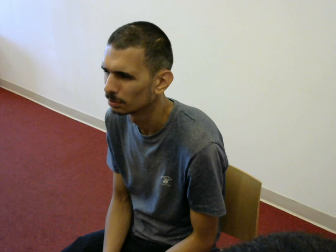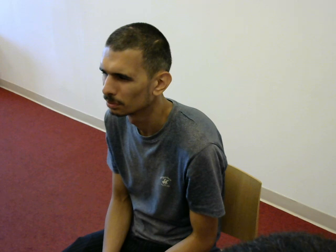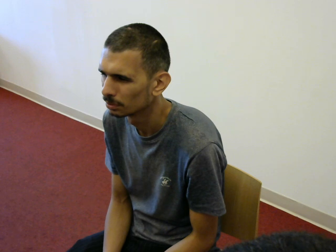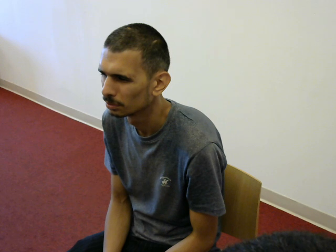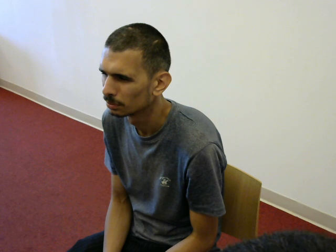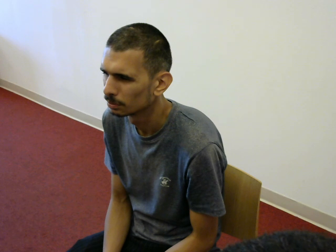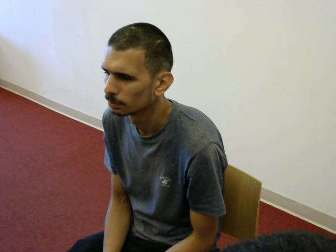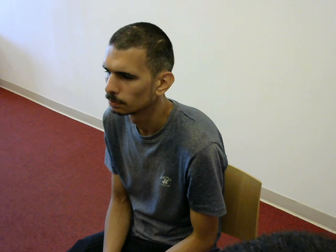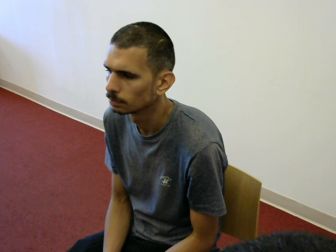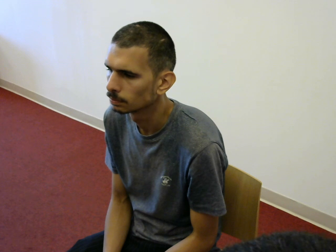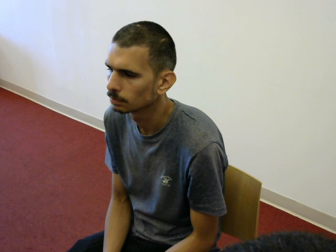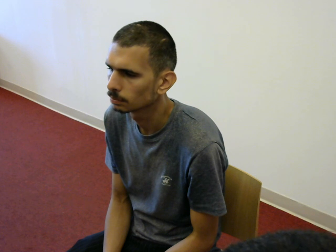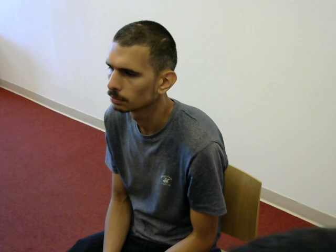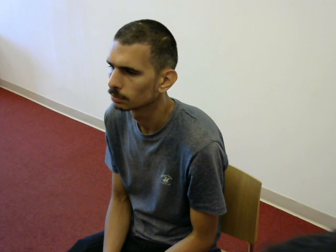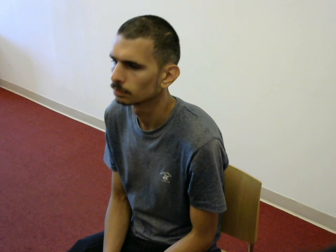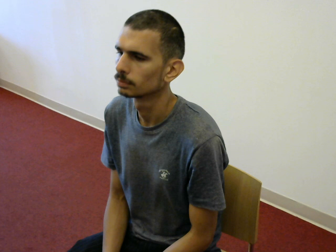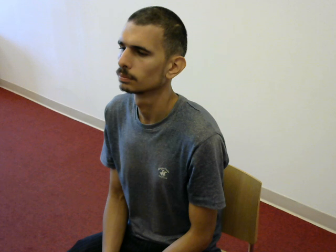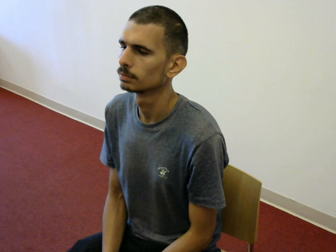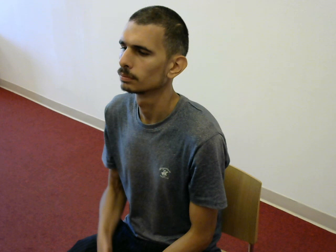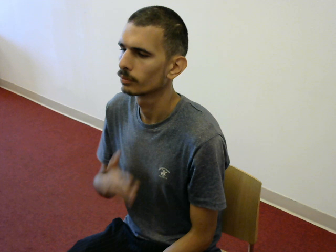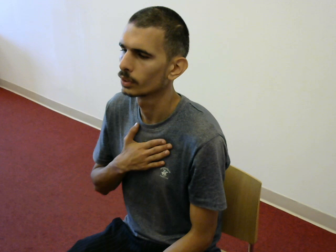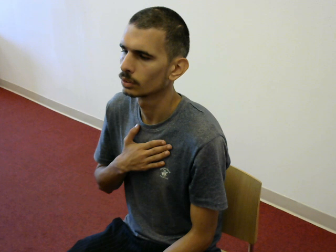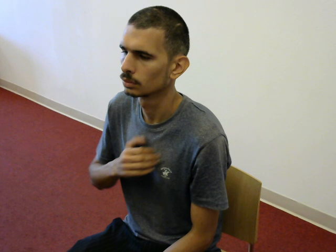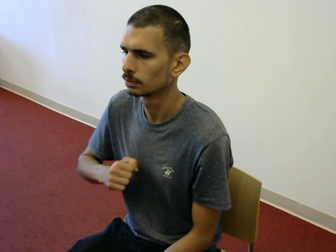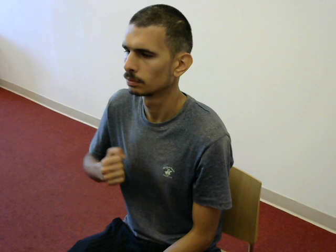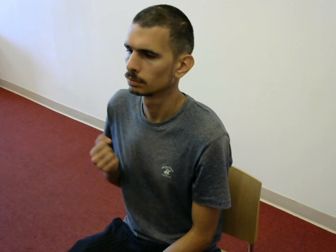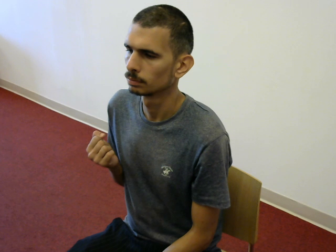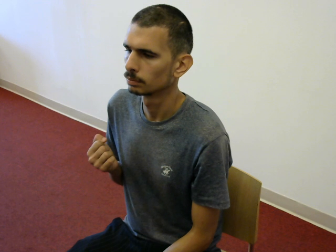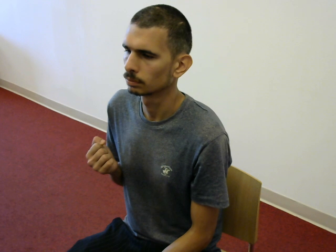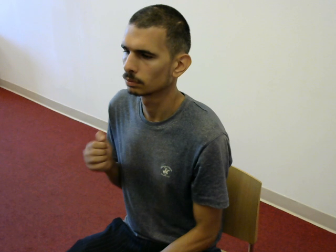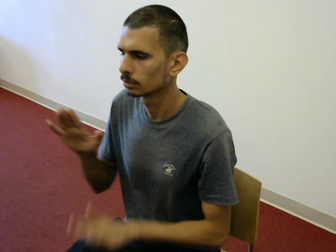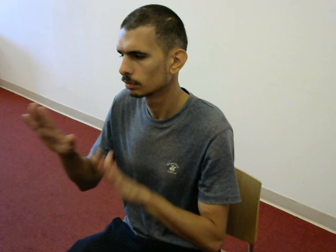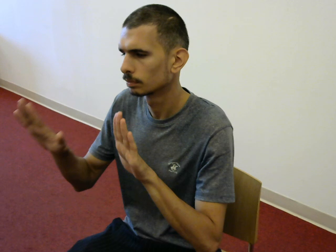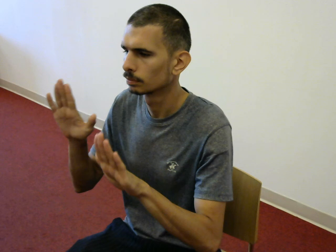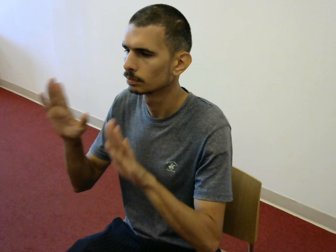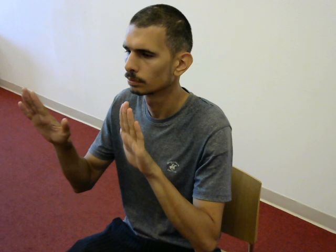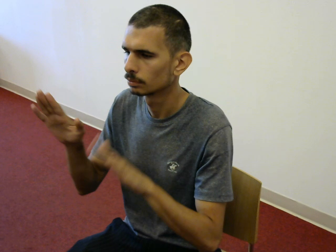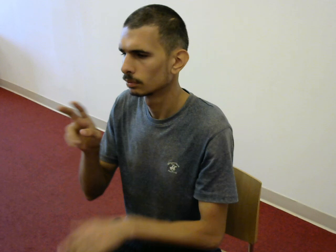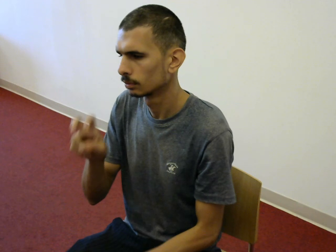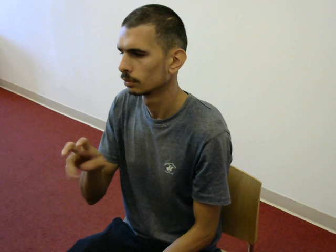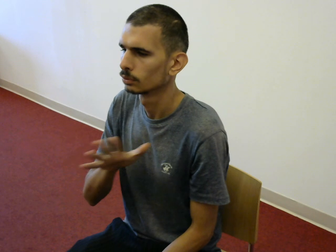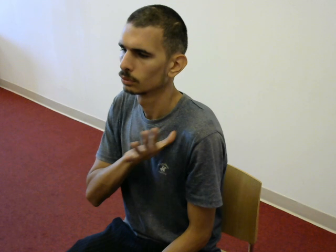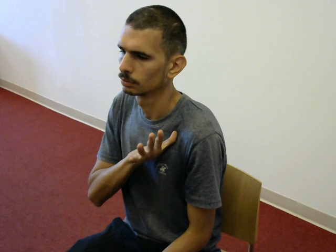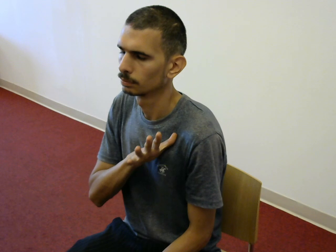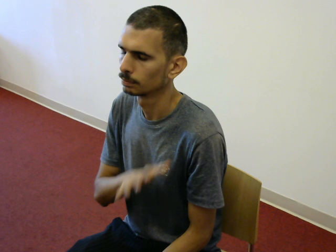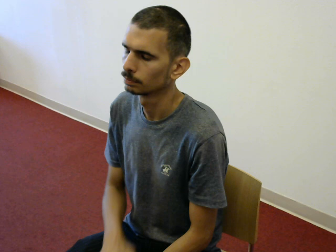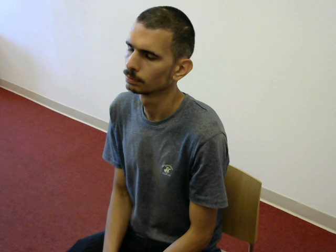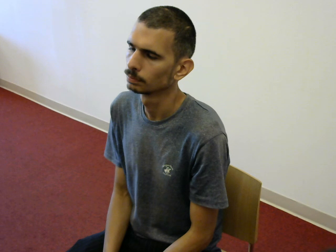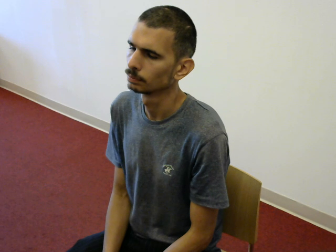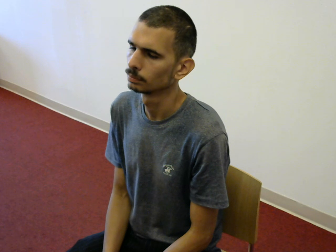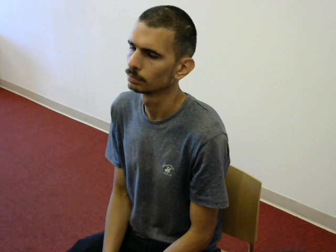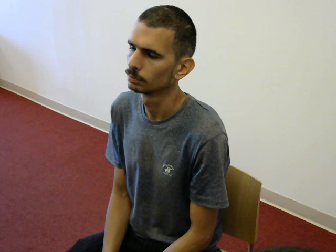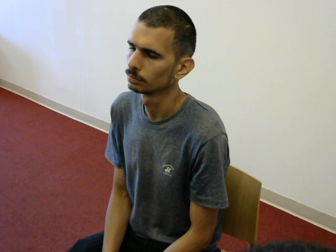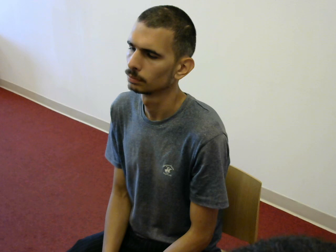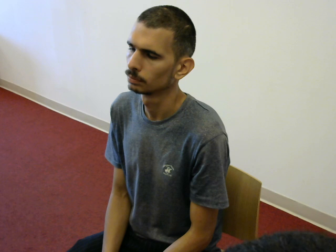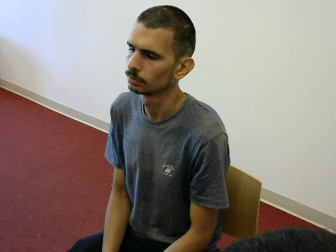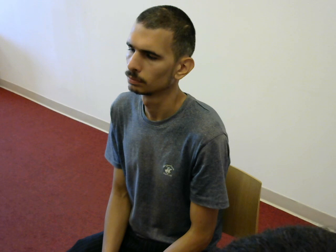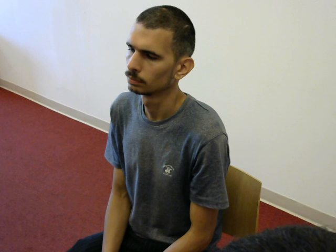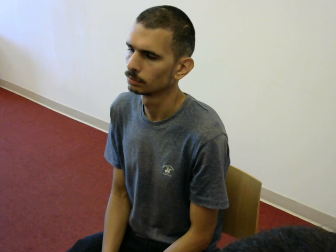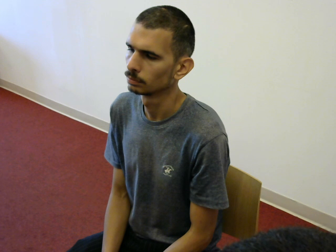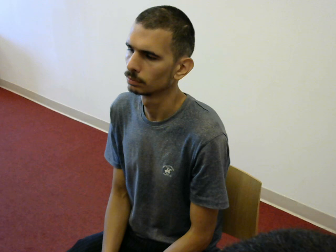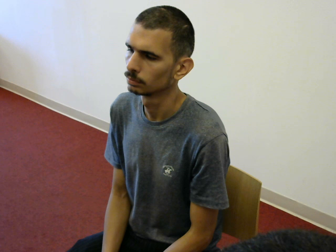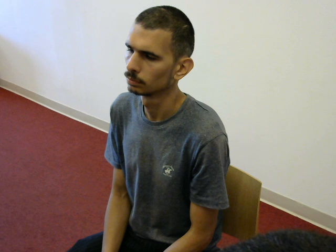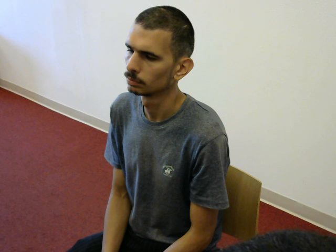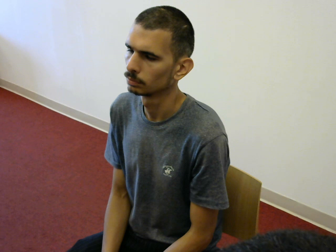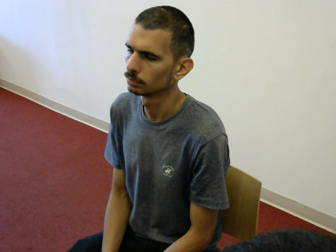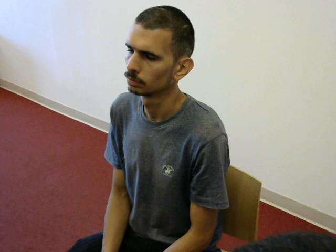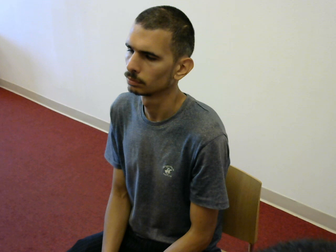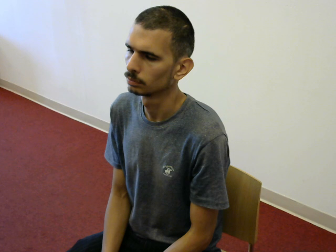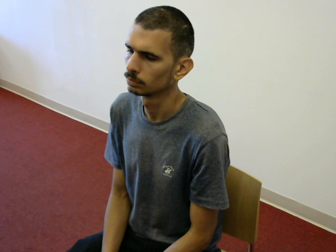Mənim dostumla sərgiyə getmişdim